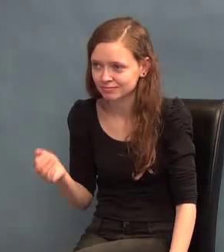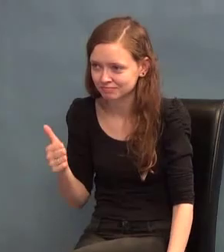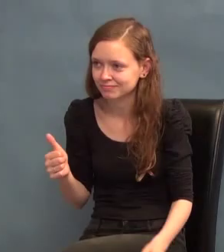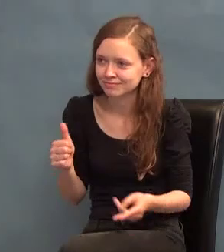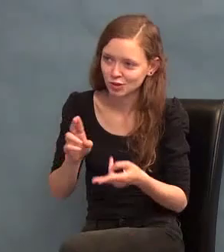Super.